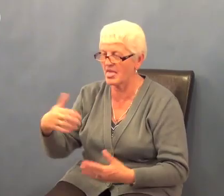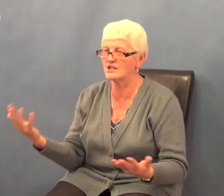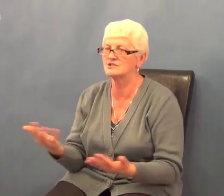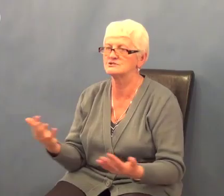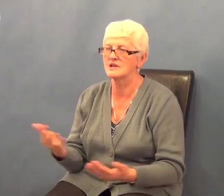Gdzie jest?